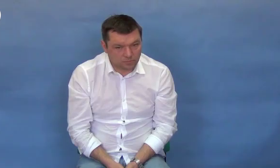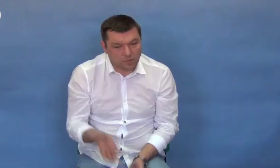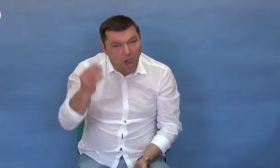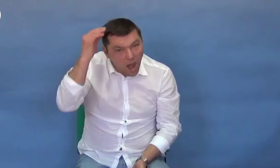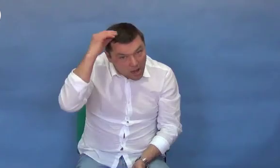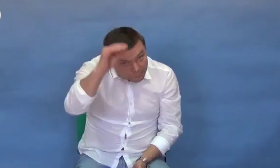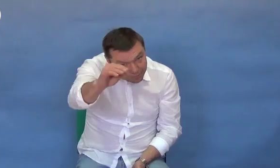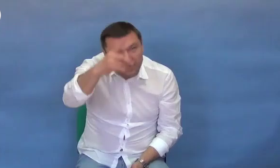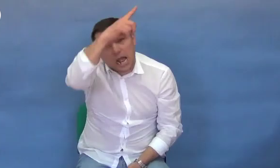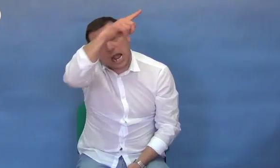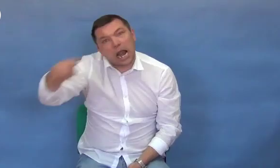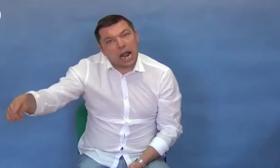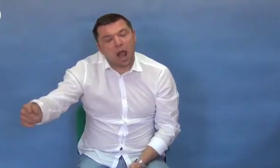Zawiadamiają o zakazie.